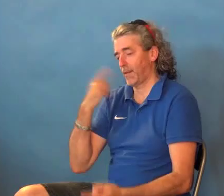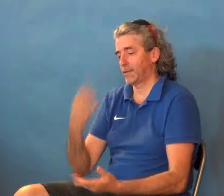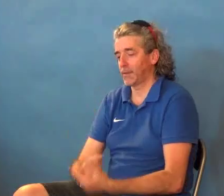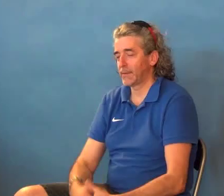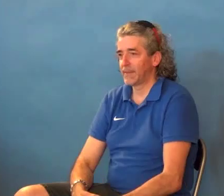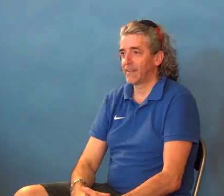No, znalazłem jeden.